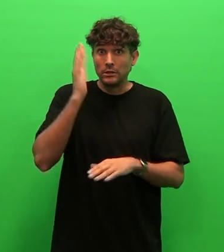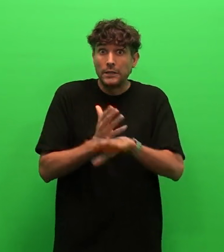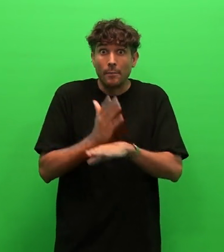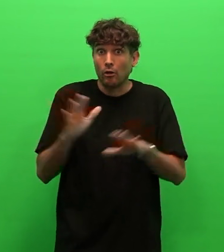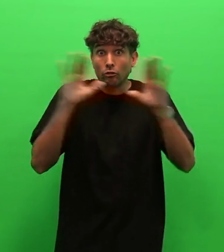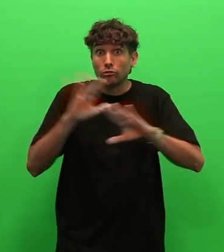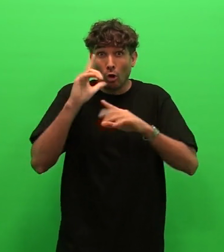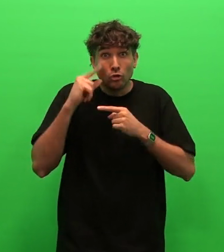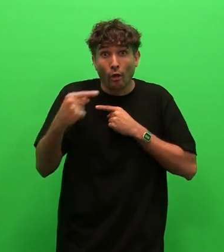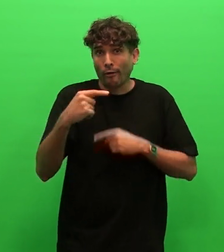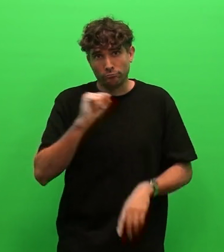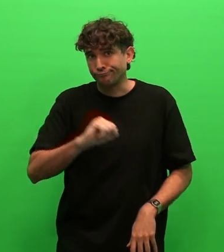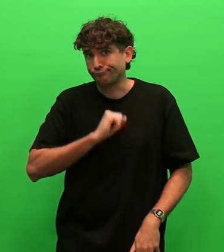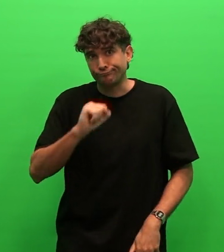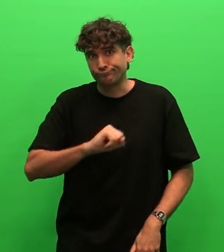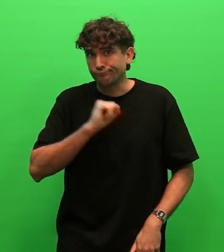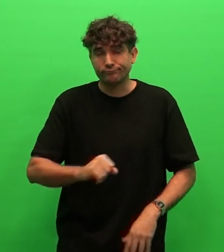Sempre és a la nit, cada dia a la nit em poso a tossir.